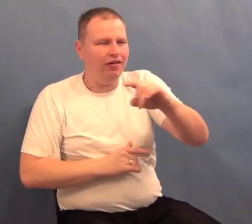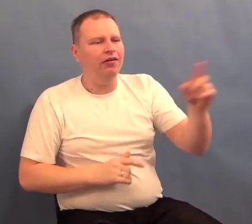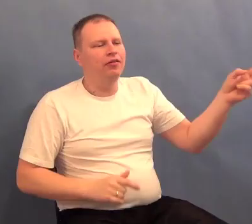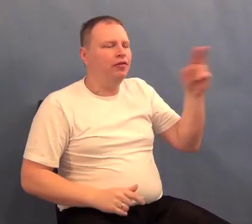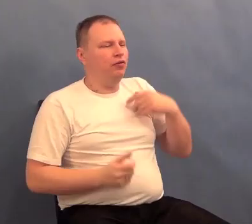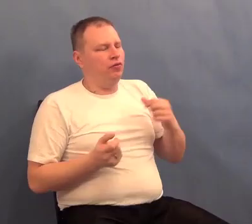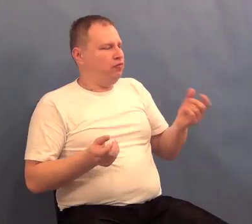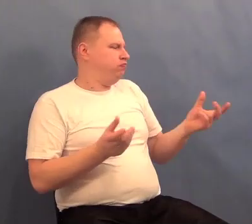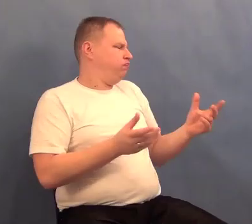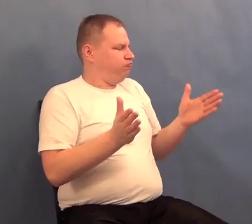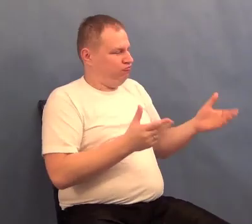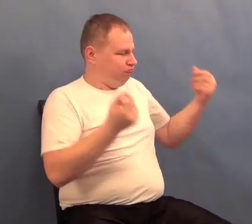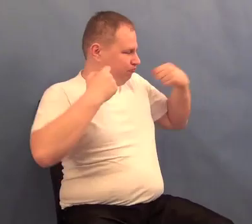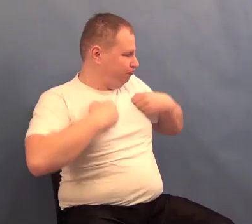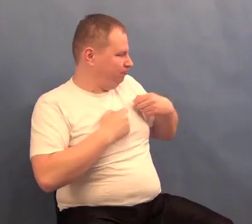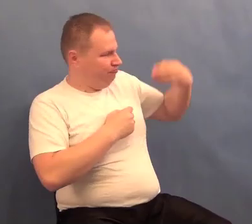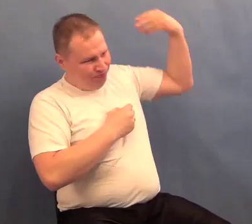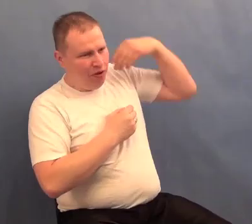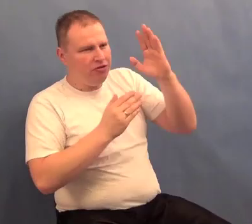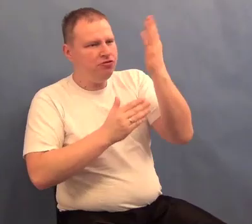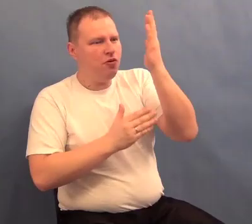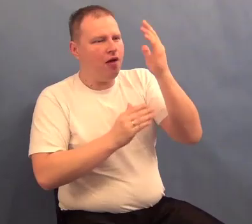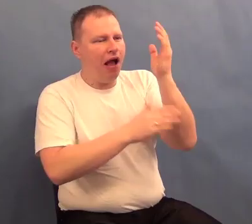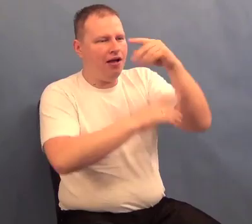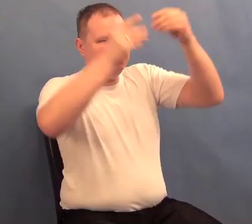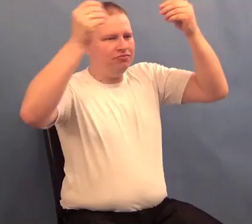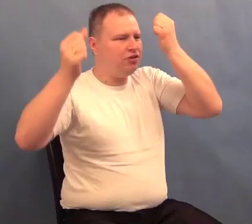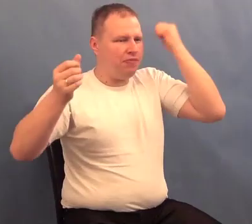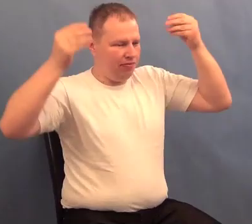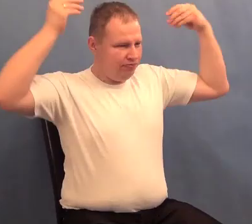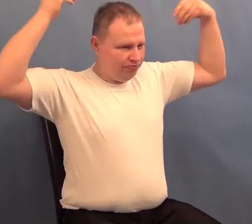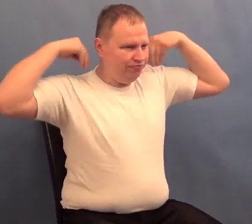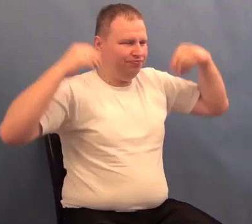Chaplin przygotował się, założył na plecy nosidło z szybami.